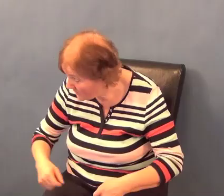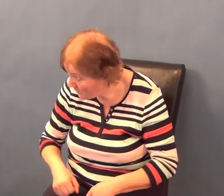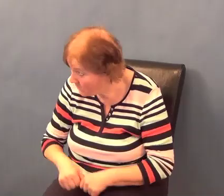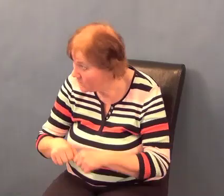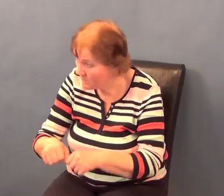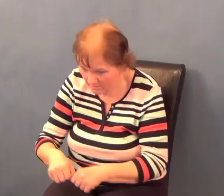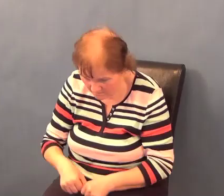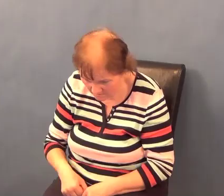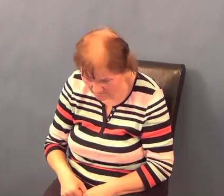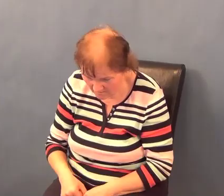Drezyna?